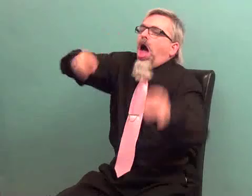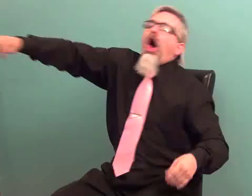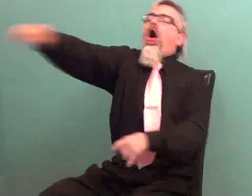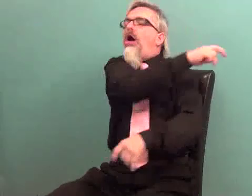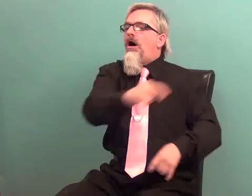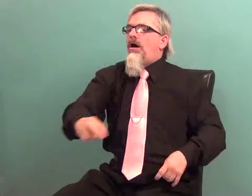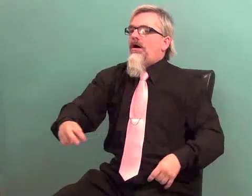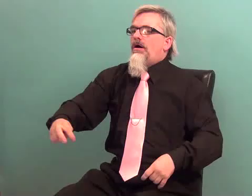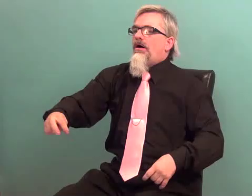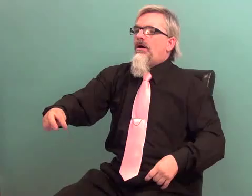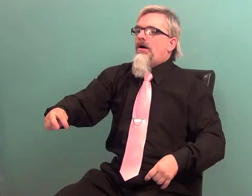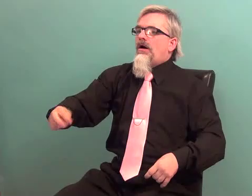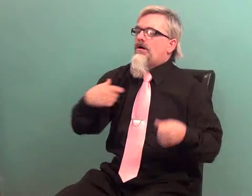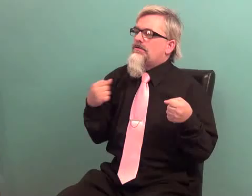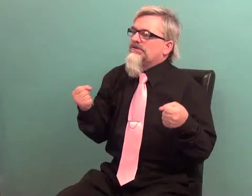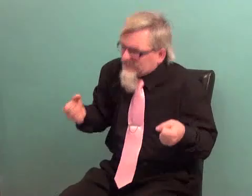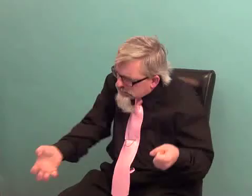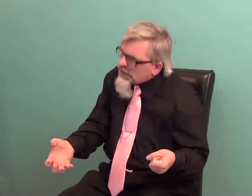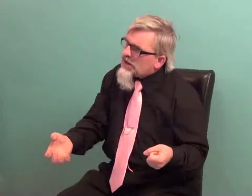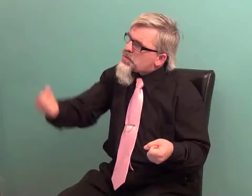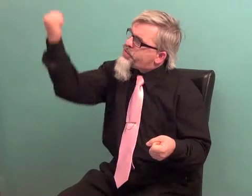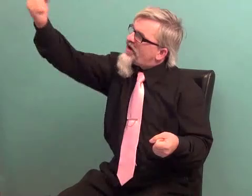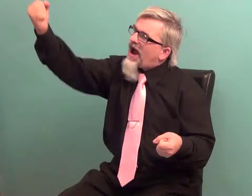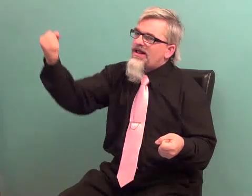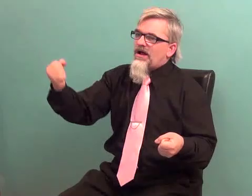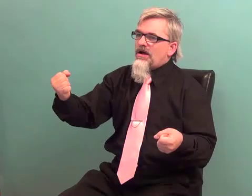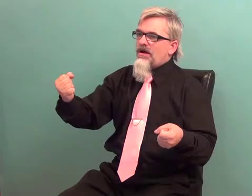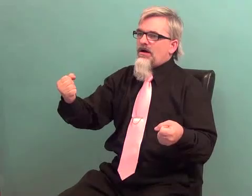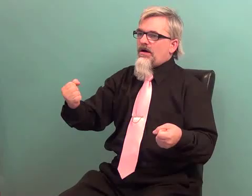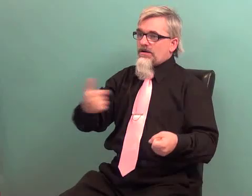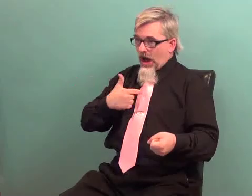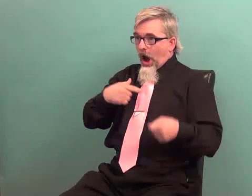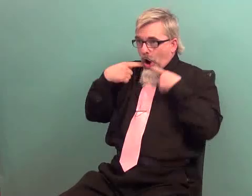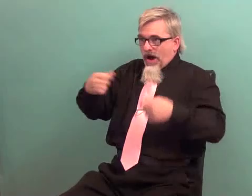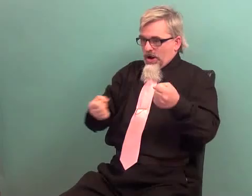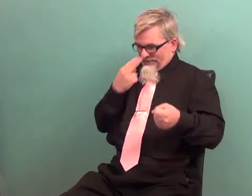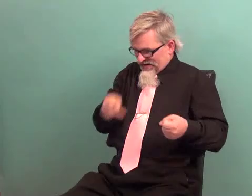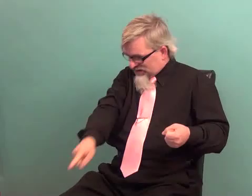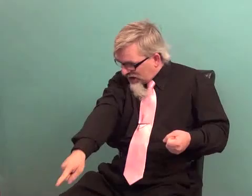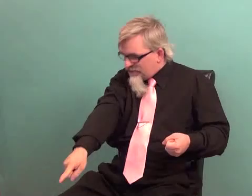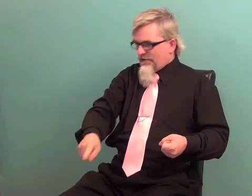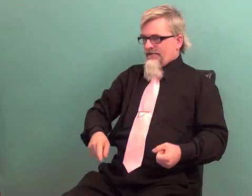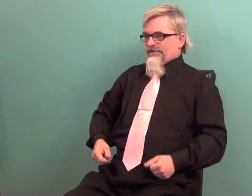Jak wbiegają to hamuję mocno i się denerwuję, ponieważ to ja jestem odpowiedzialny za to, trzeba patrzeć na znaki i na prędkość na zegarze w samochodzie.